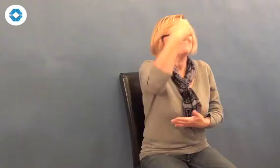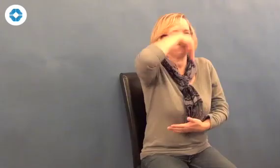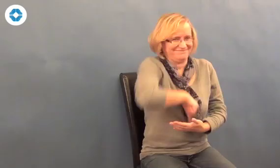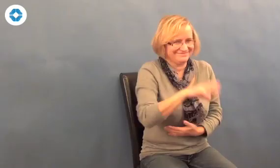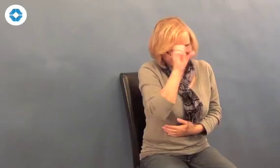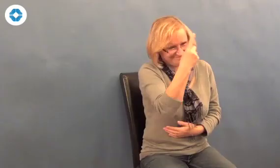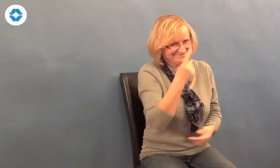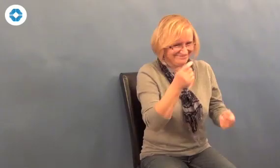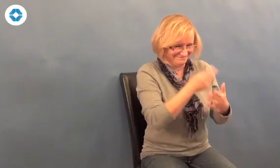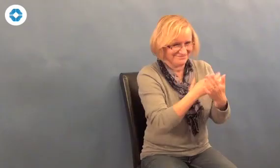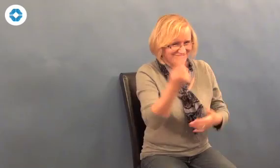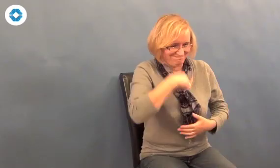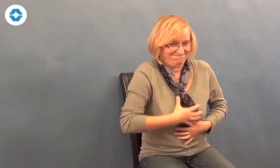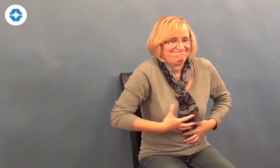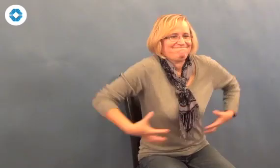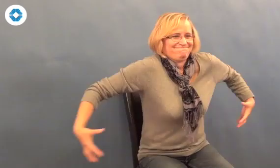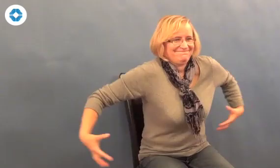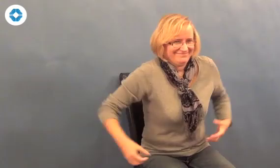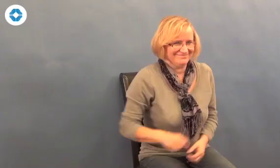Wcześniej kot połknął ten kamień i przez to miał duży brzuch.